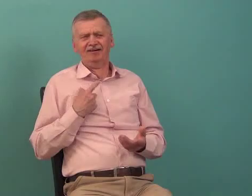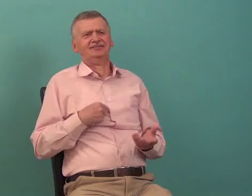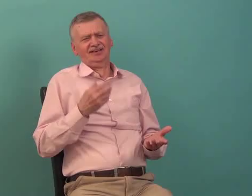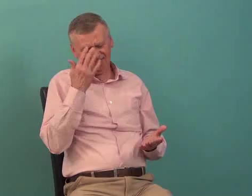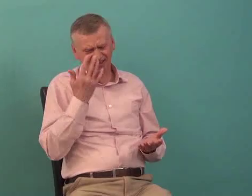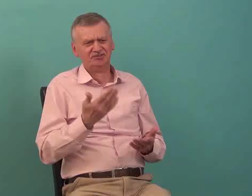Koniec.